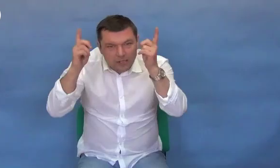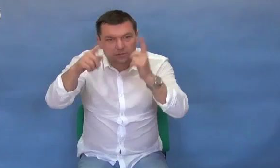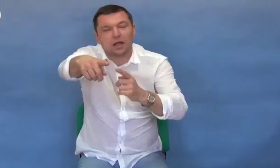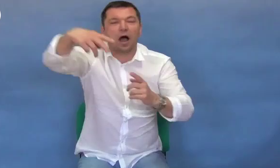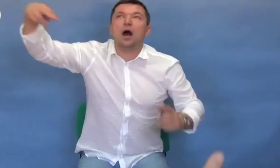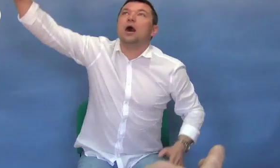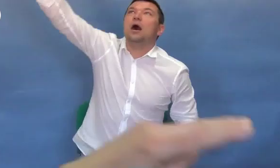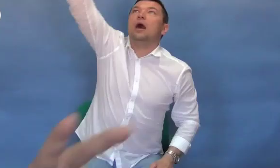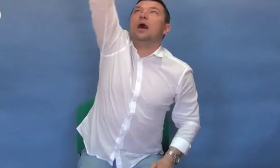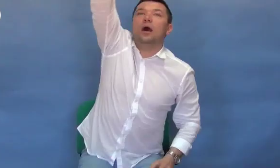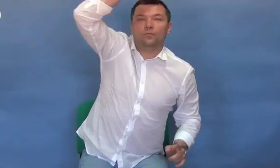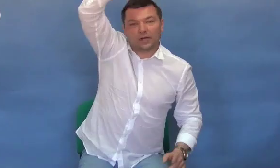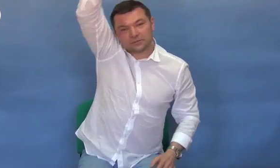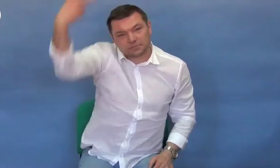Uwaga, upadek z wysokości.